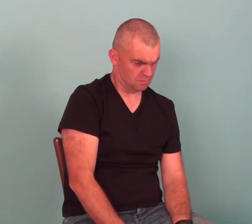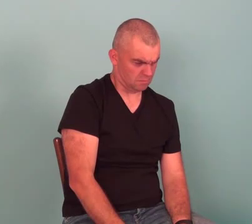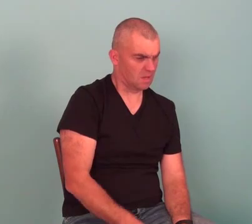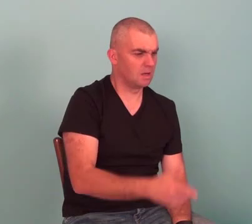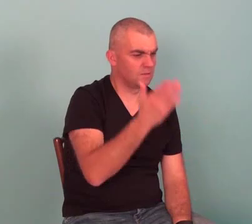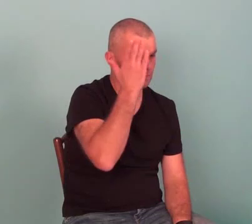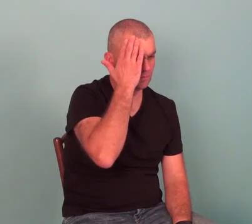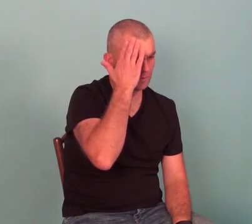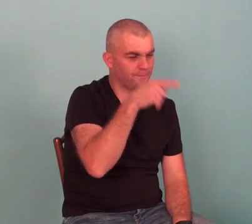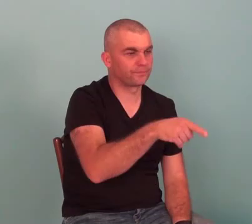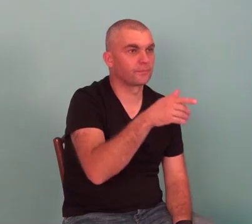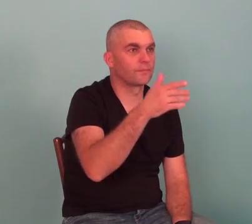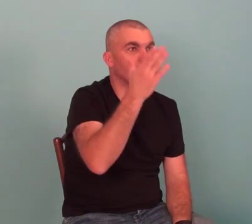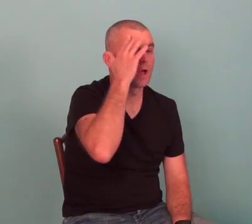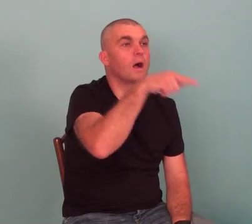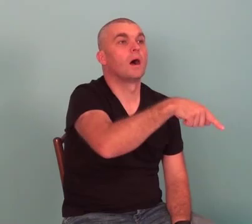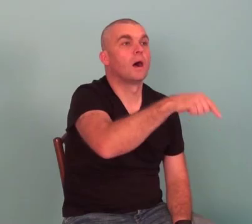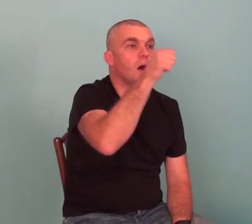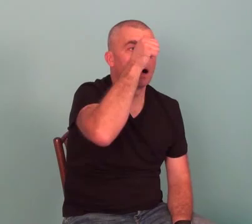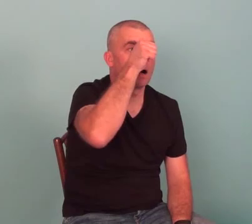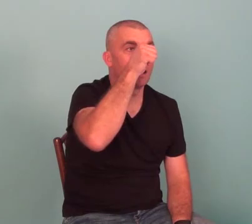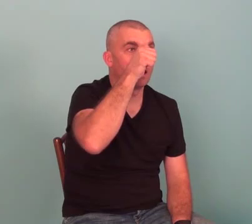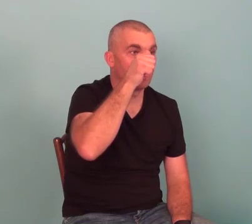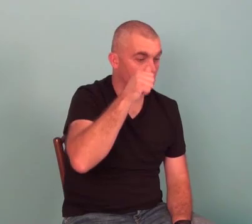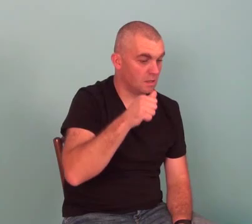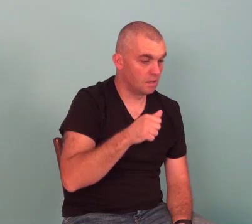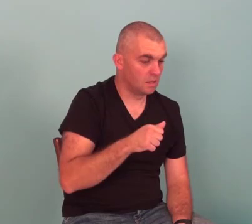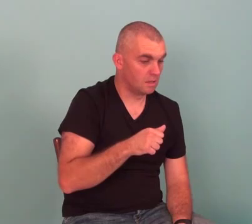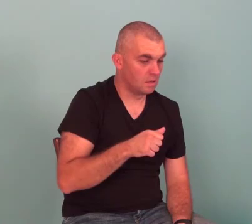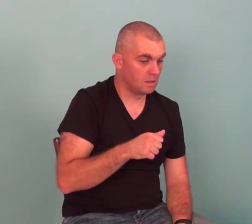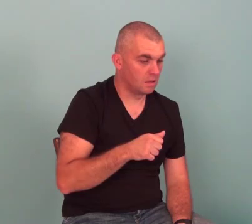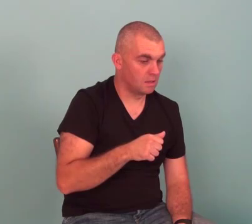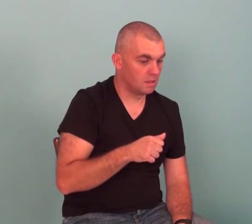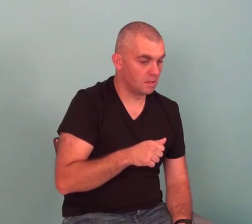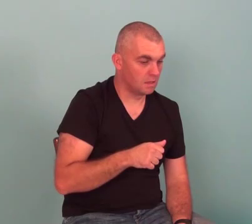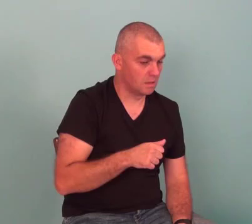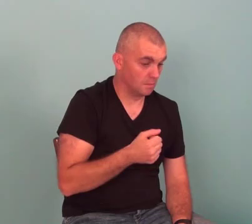Wiem, to się nazywa...